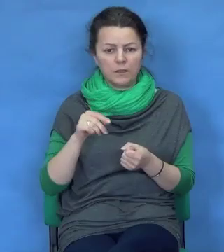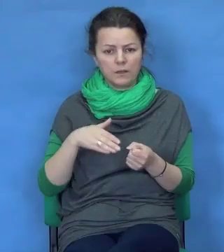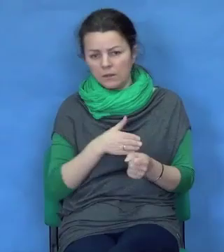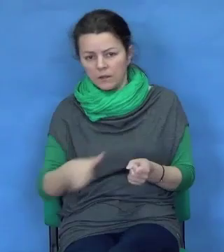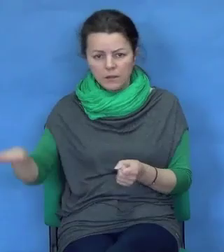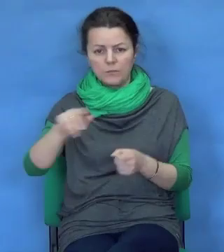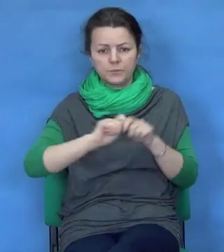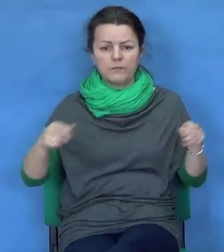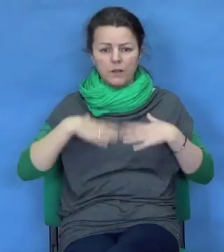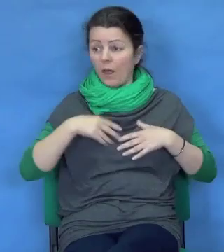Można zjechać na przerwę i się wykąpać.